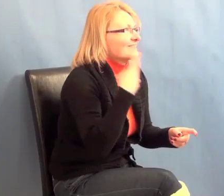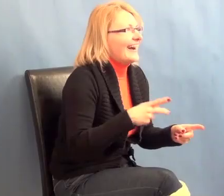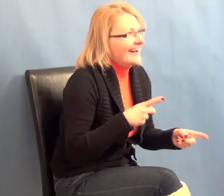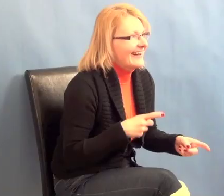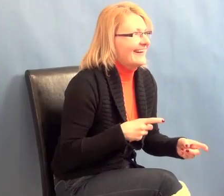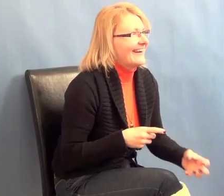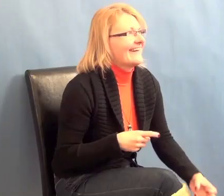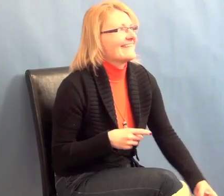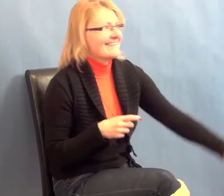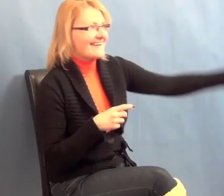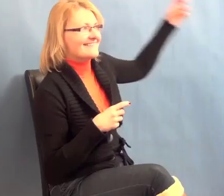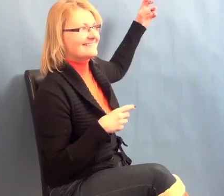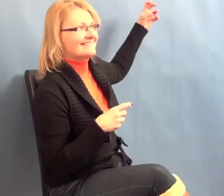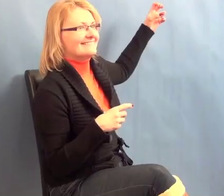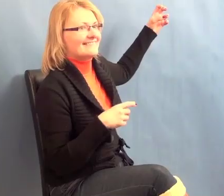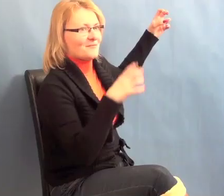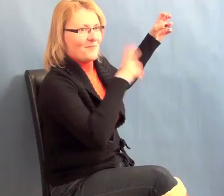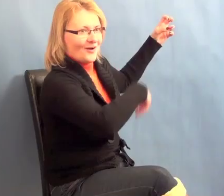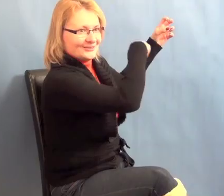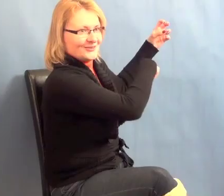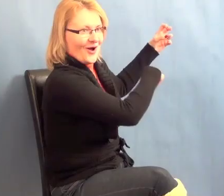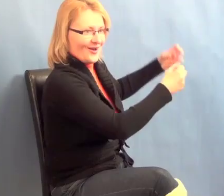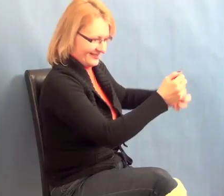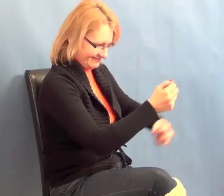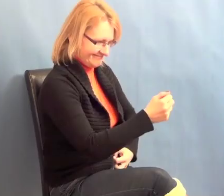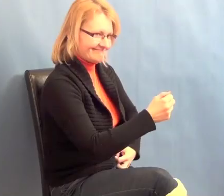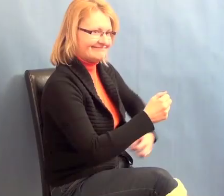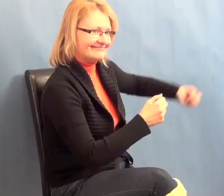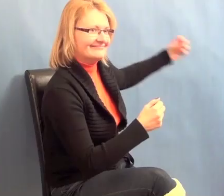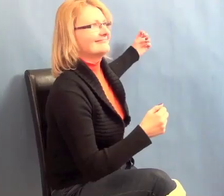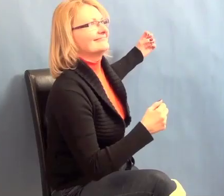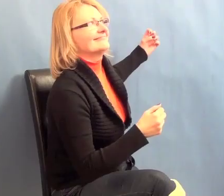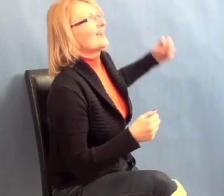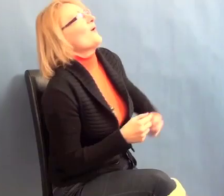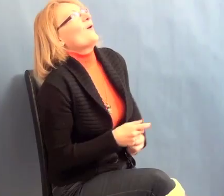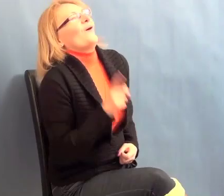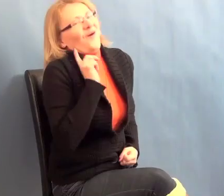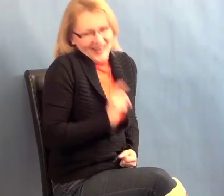Już miał rzucić kamieniem i zauważył stojącego nad nim policjanta.